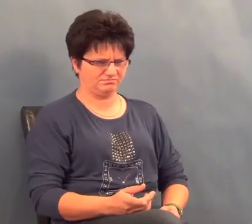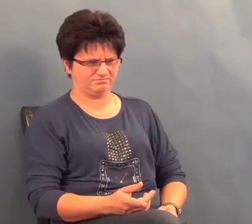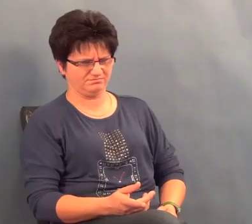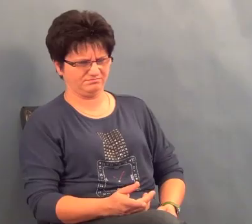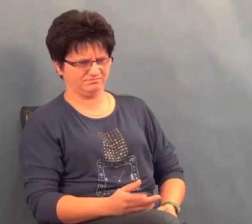Już.